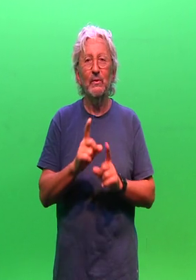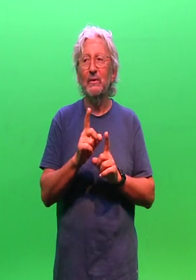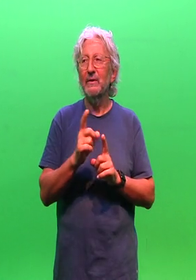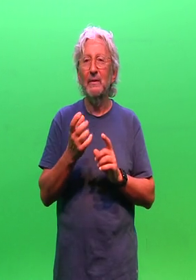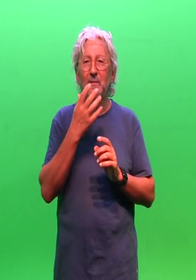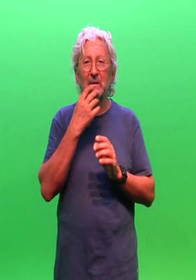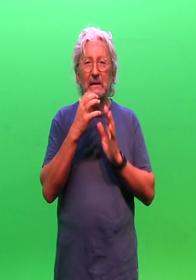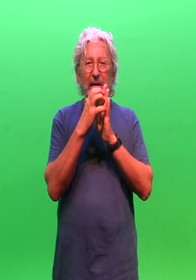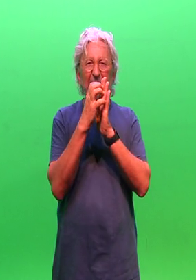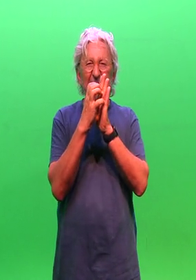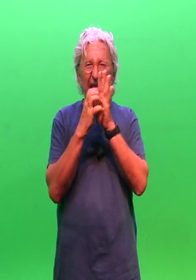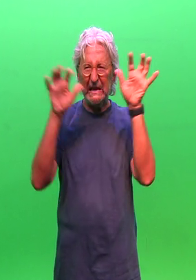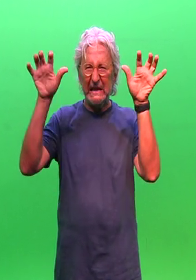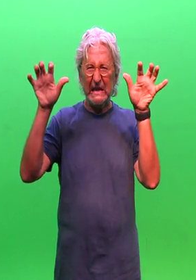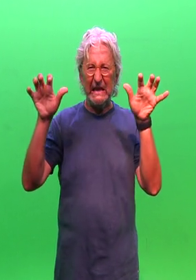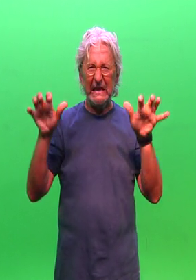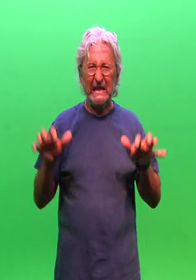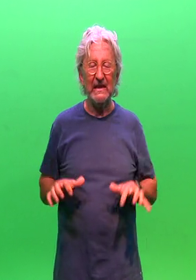Sento com si em gratessin per dins.